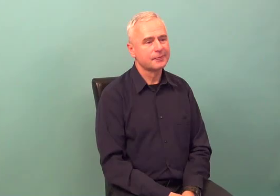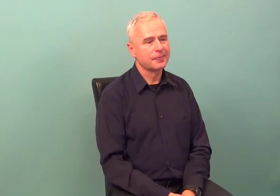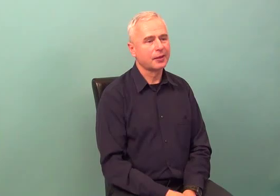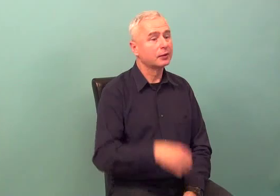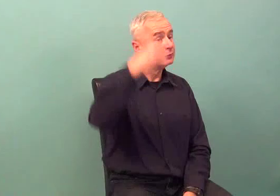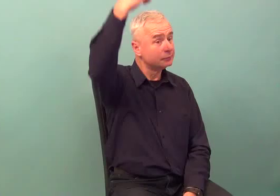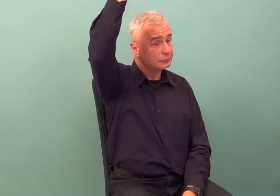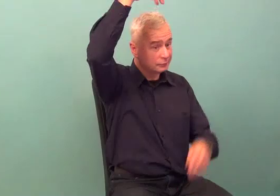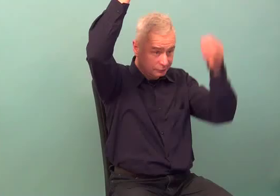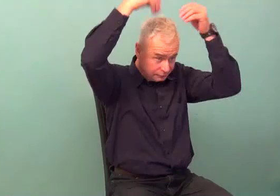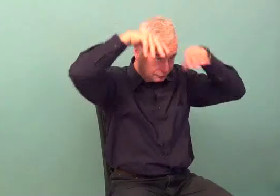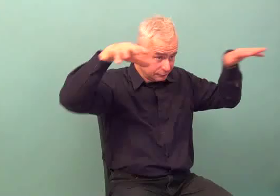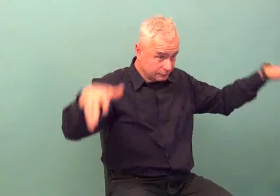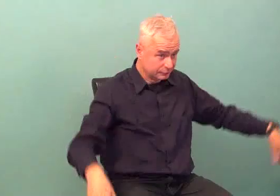Prysznic chlapie na podłogę.